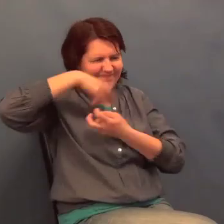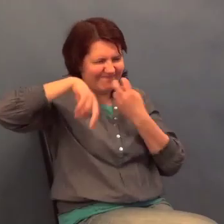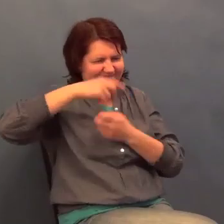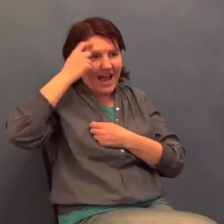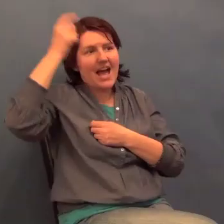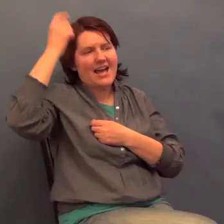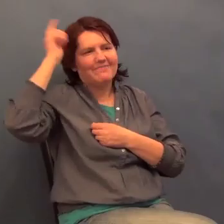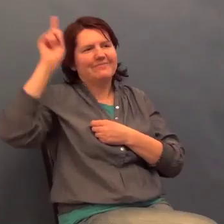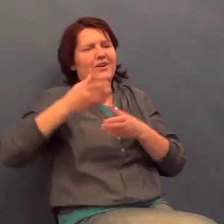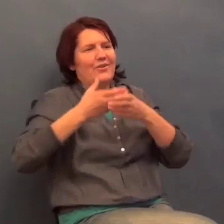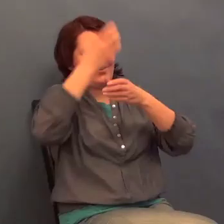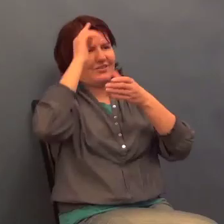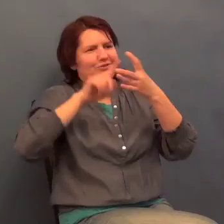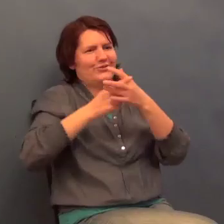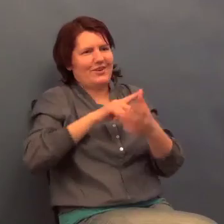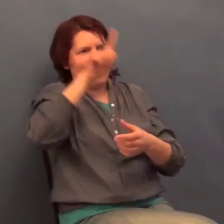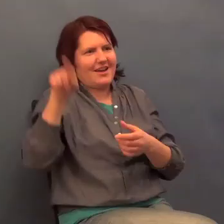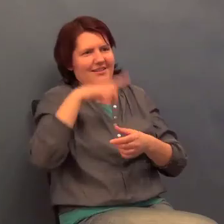Wpada na pomysł, żeby wejść do rynny.